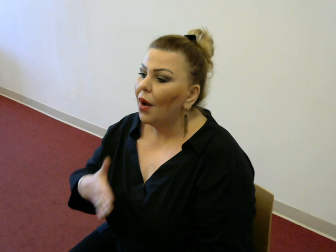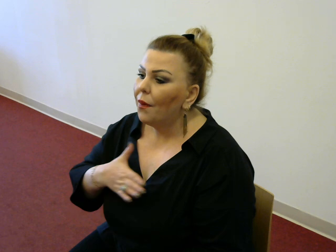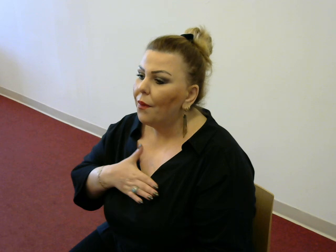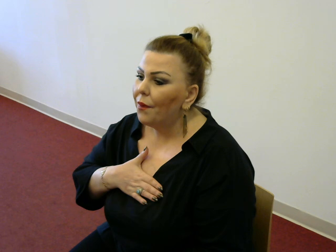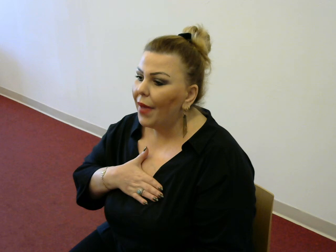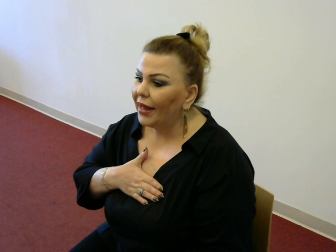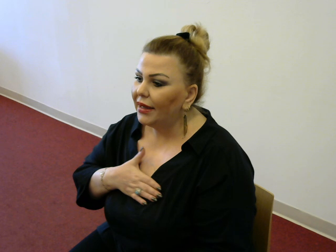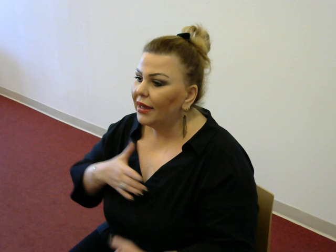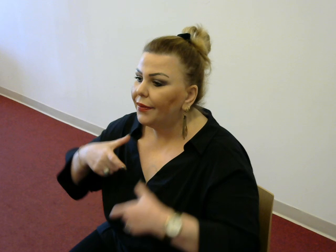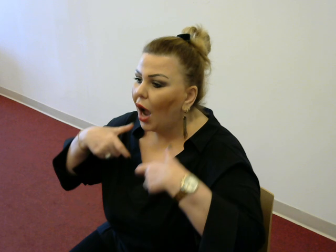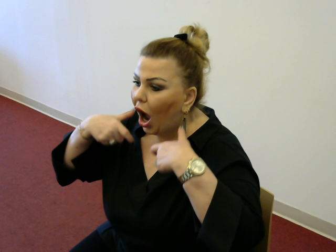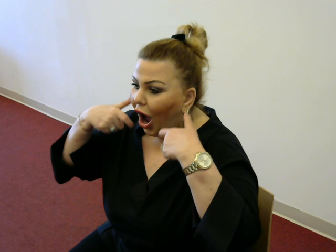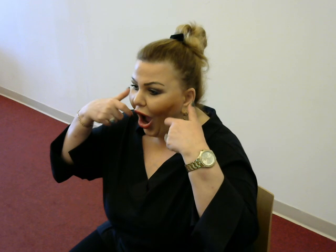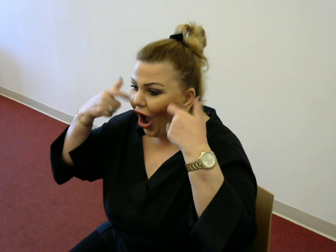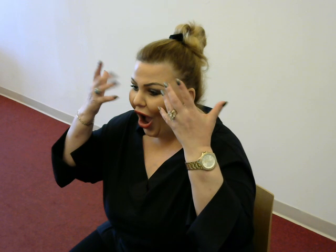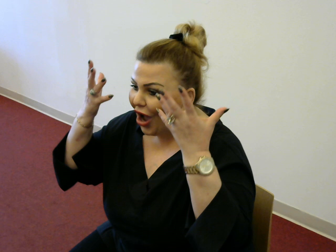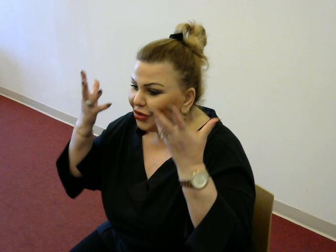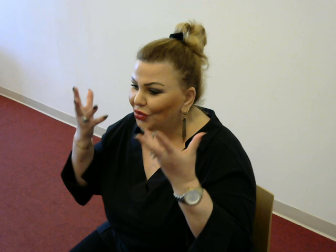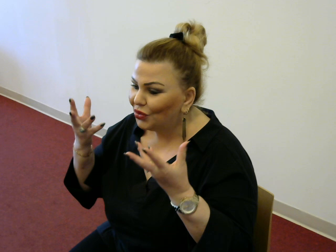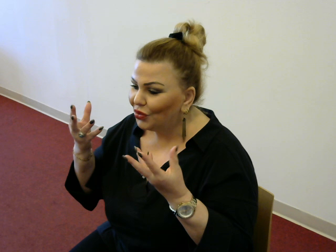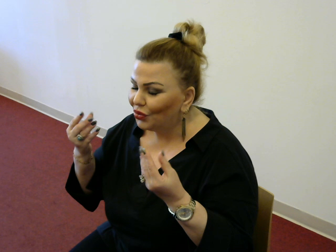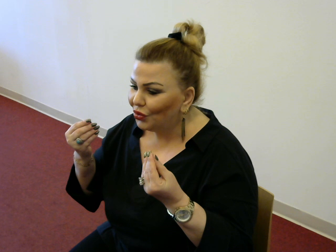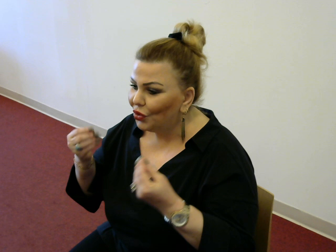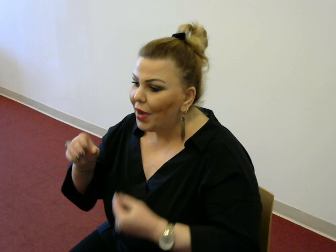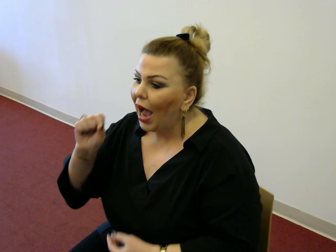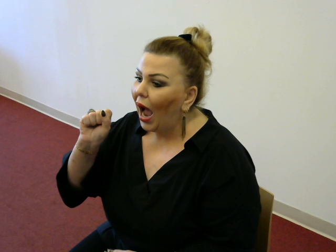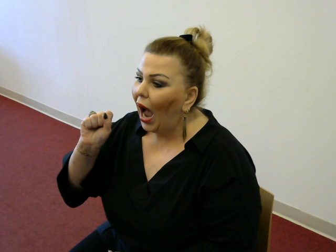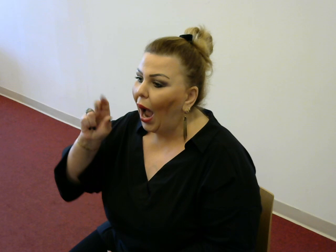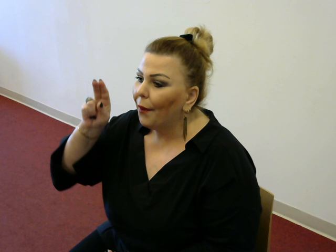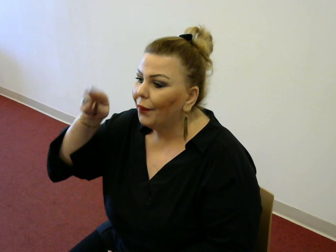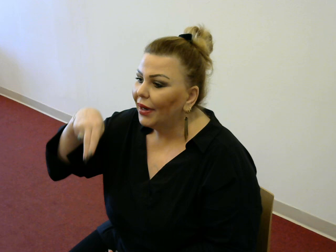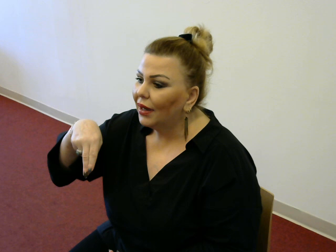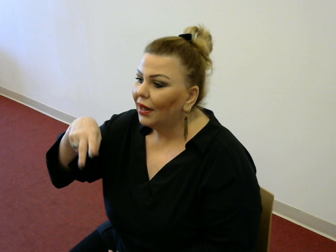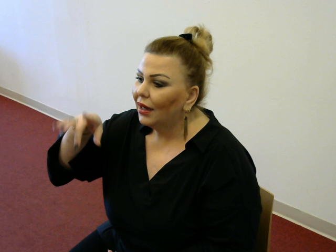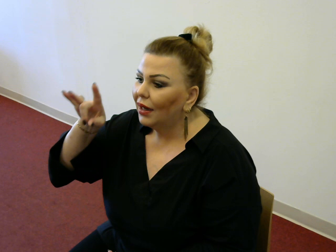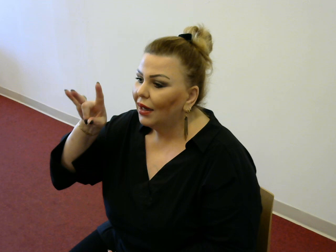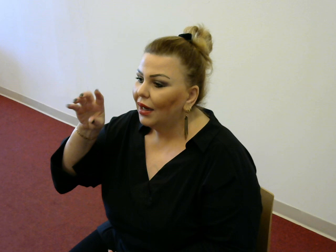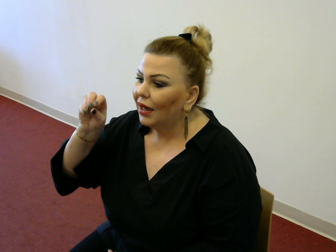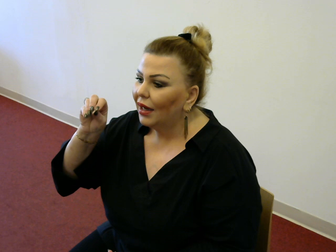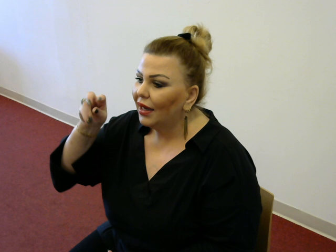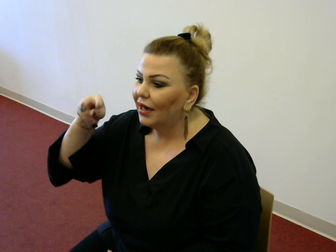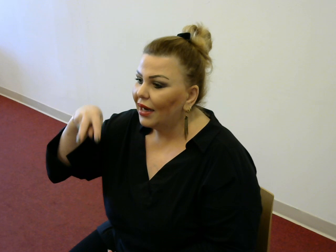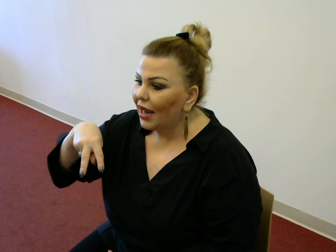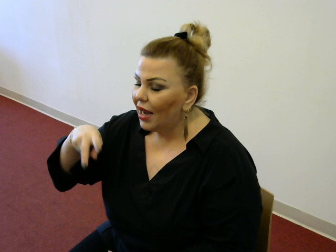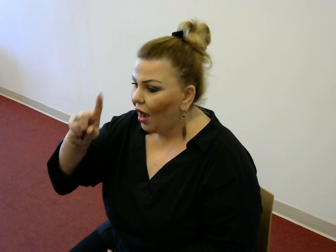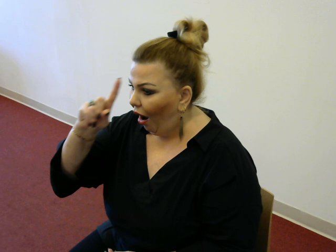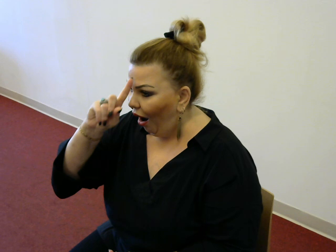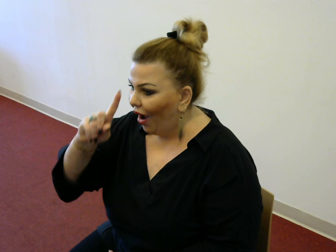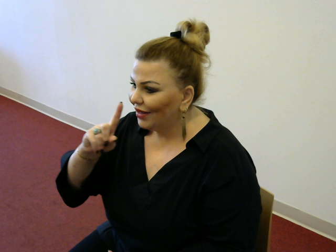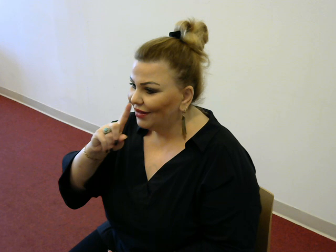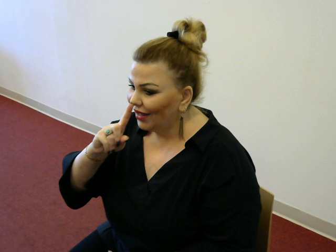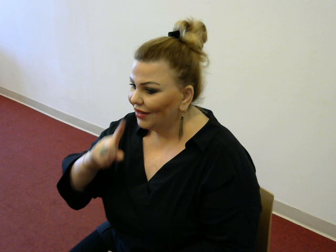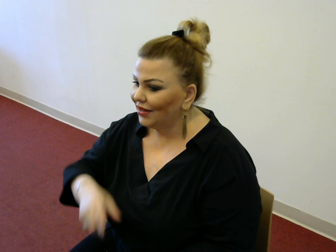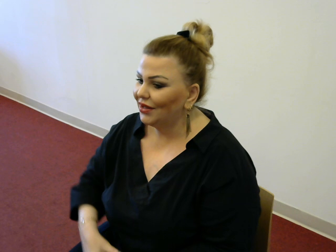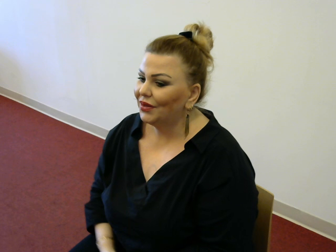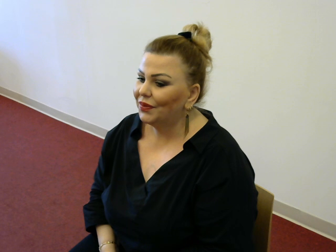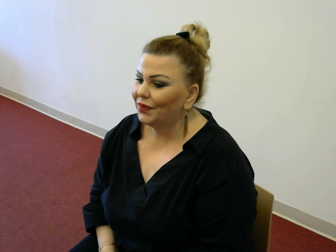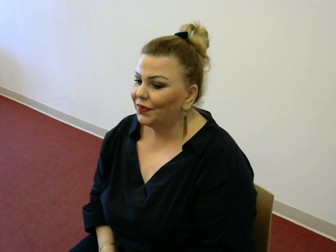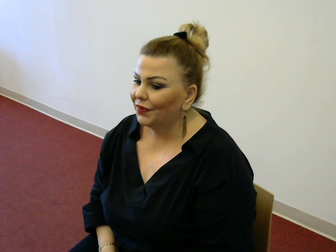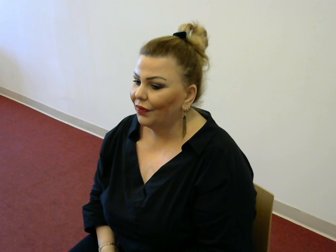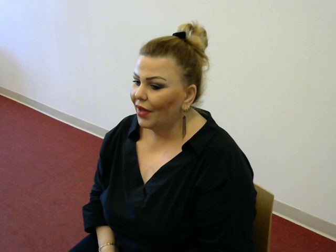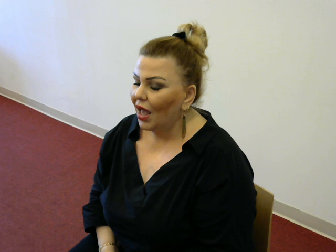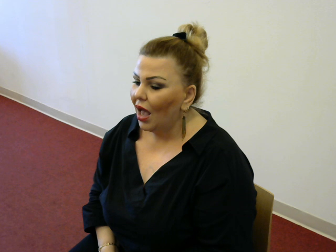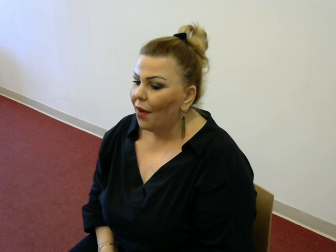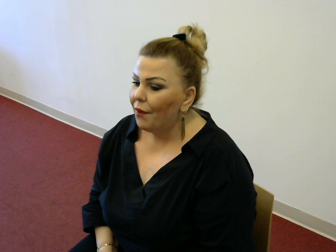Mənim ad günüm aprel ayındadır